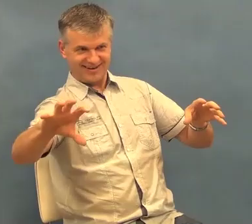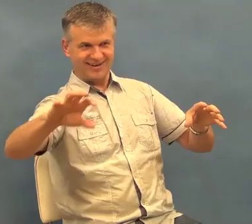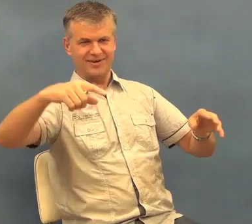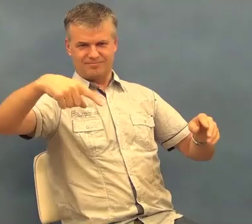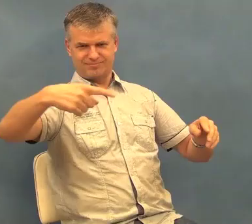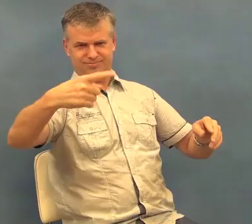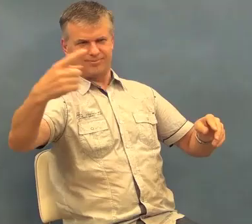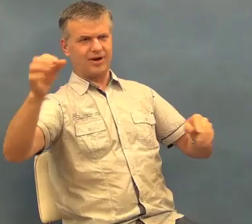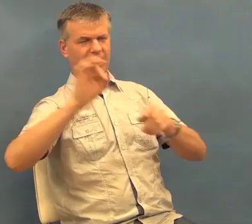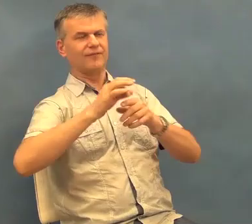Wskazówka się przesuwa.